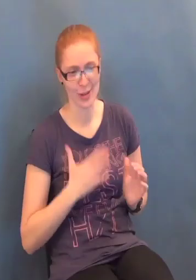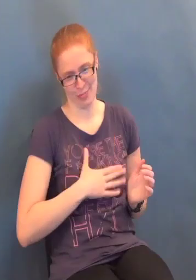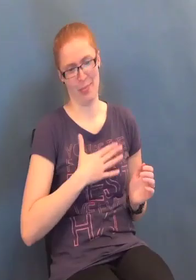Wolne...